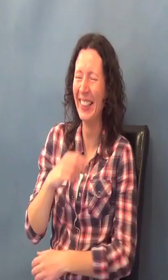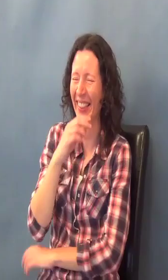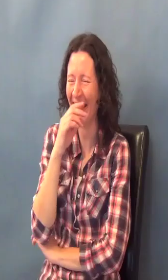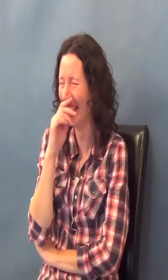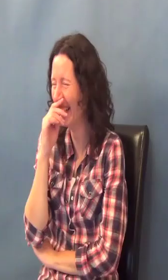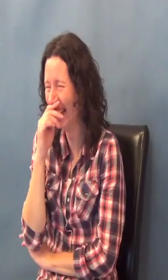Kura...